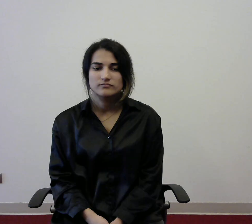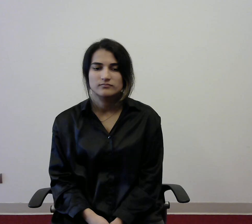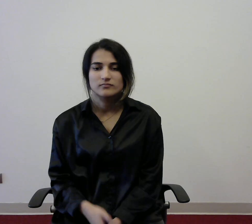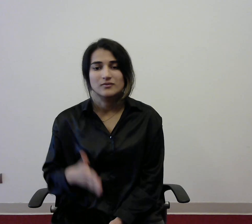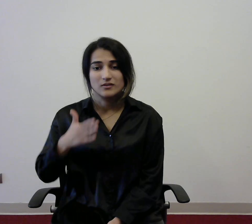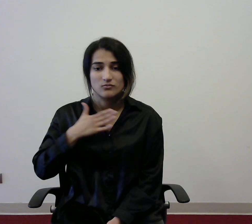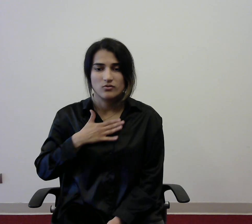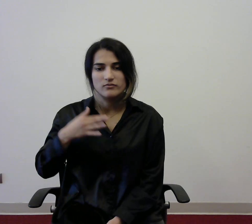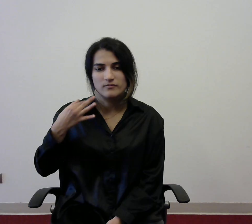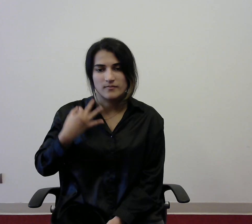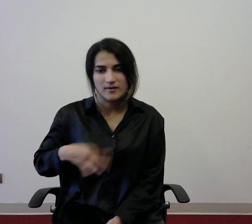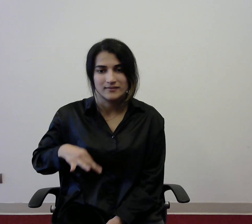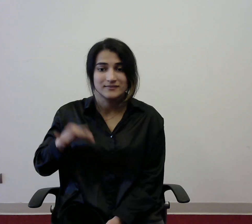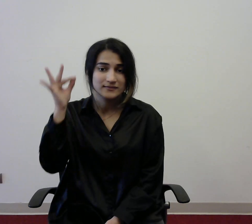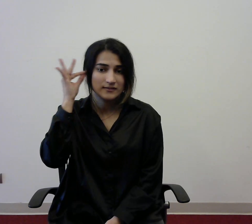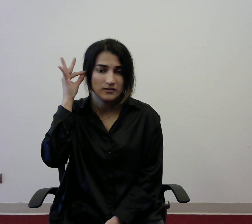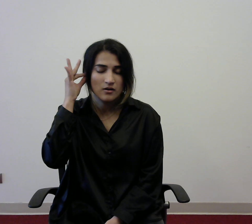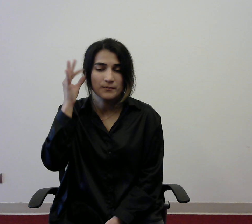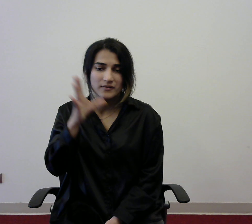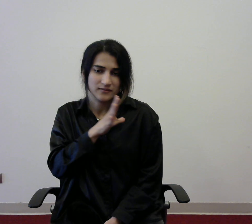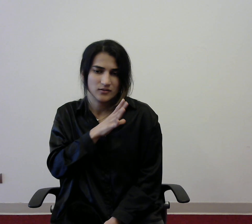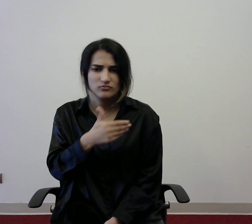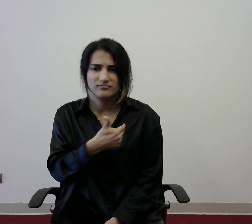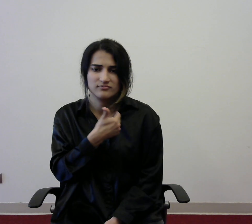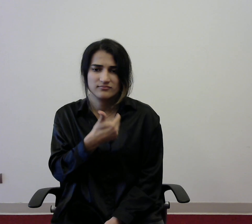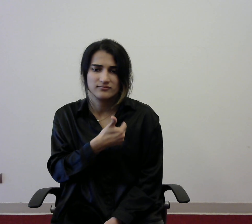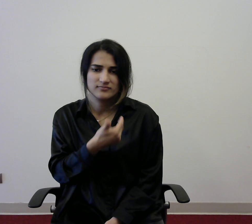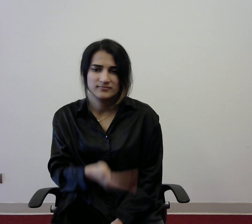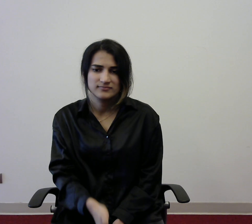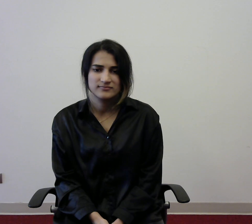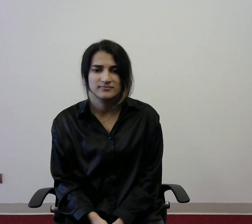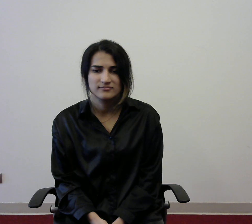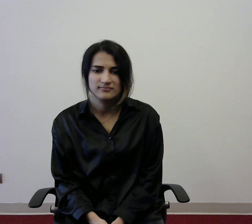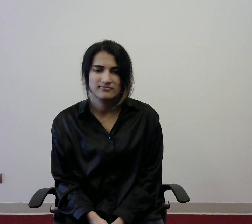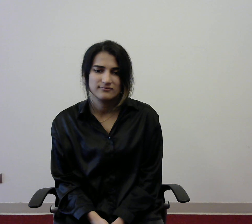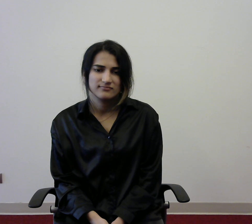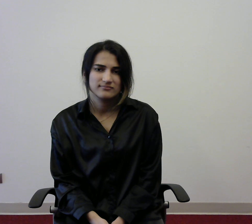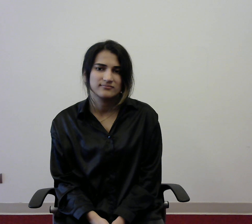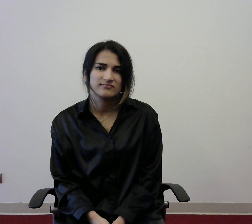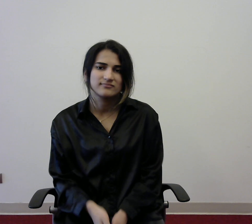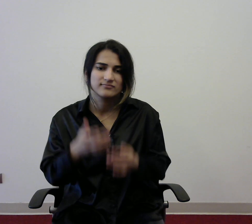Mənim oğlum həkim olmaq istəyir